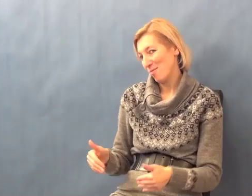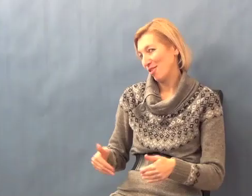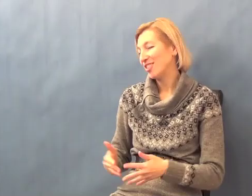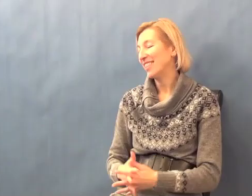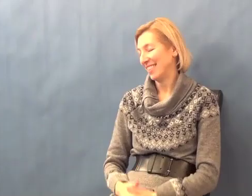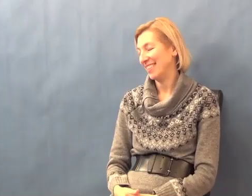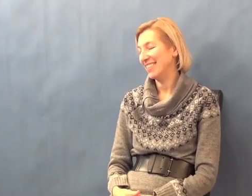Może po to.